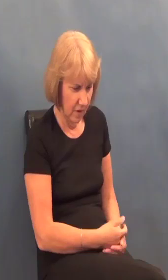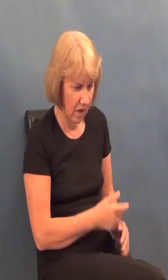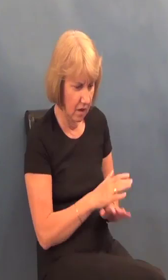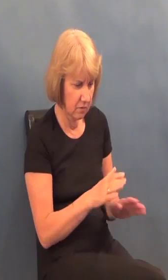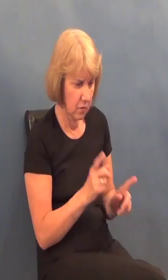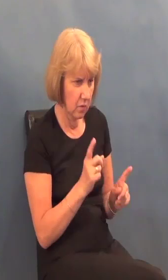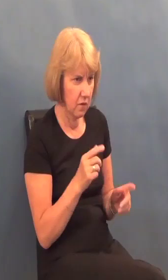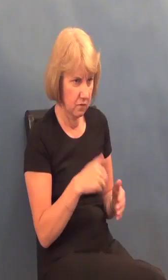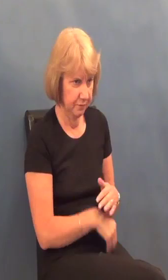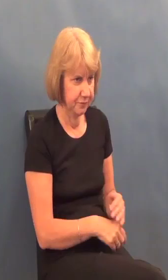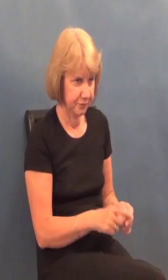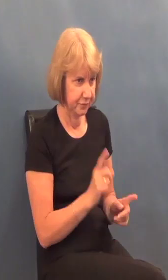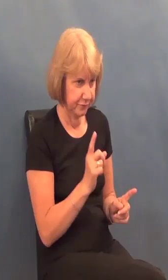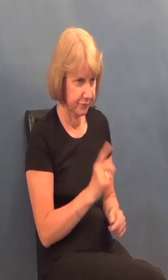Nie ma wejścia, uwaga na upadek.